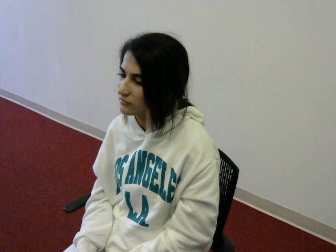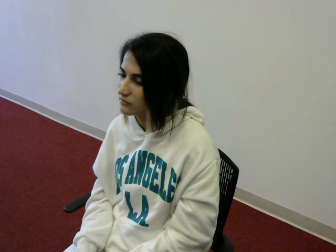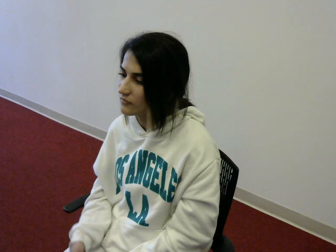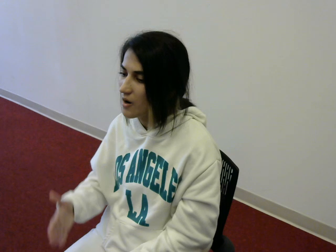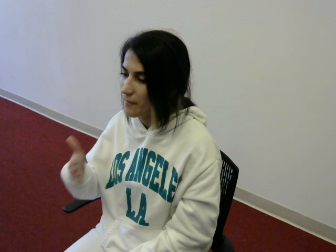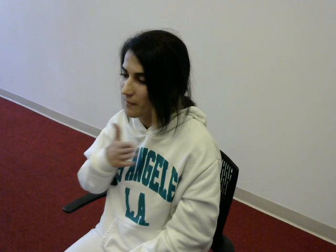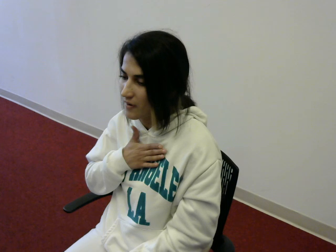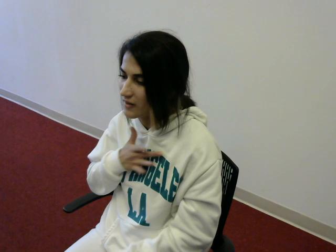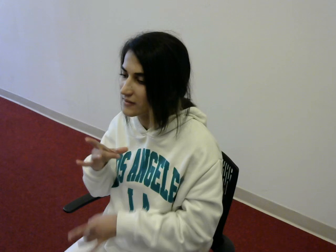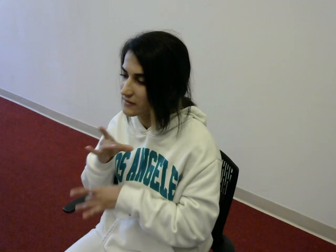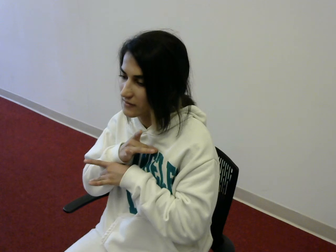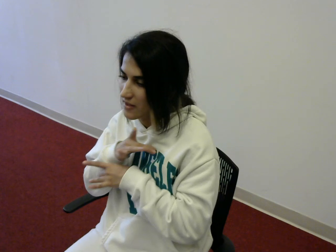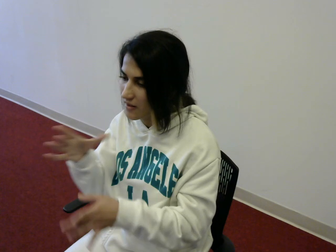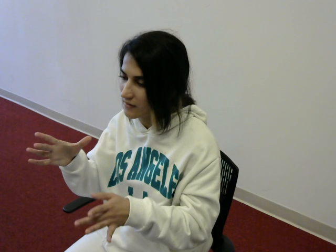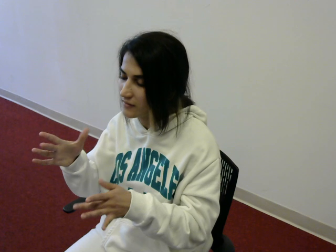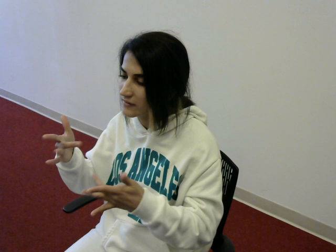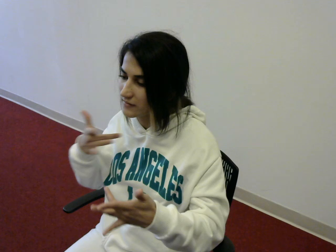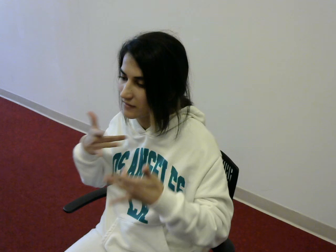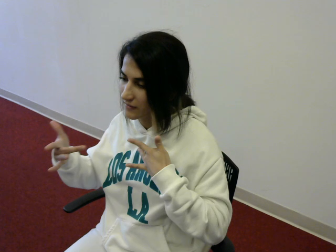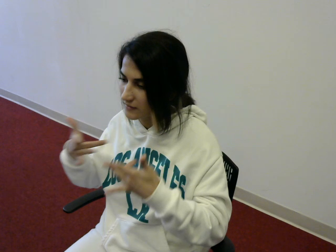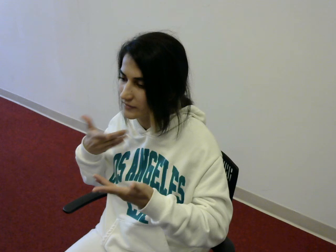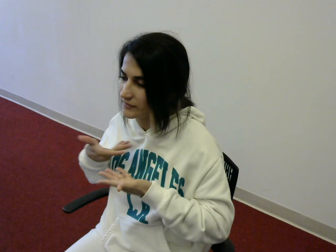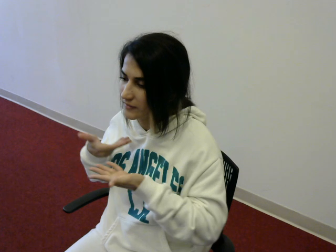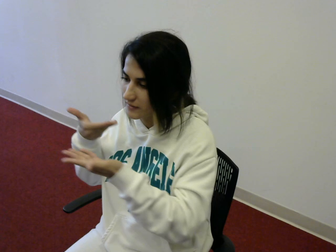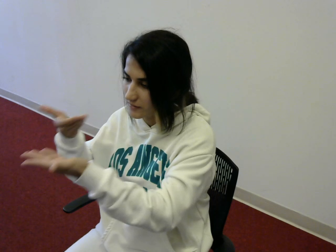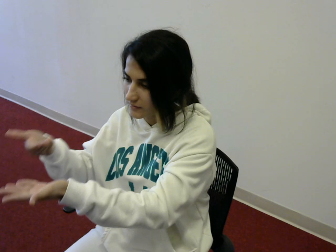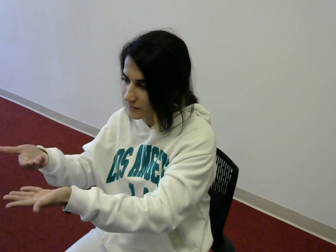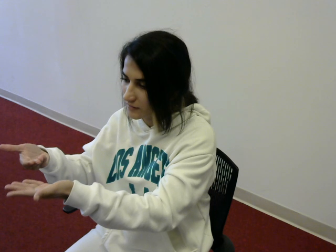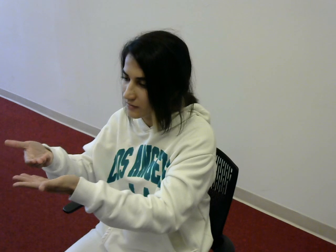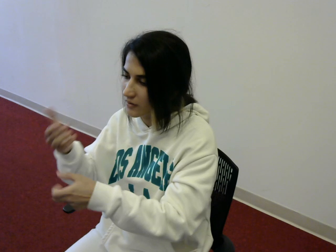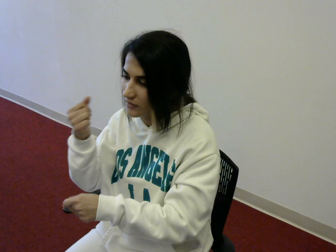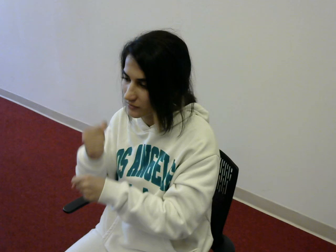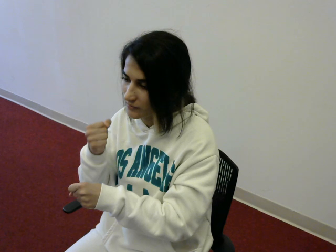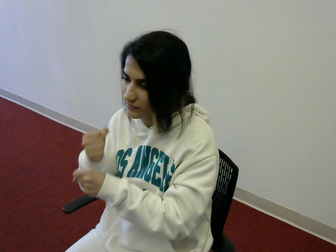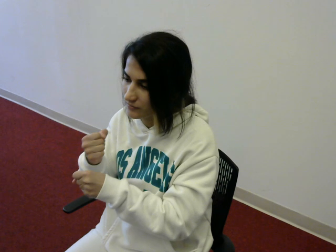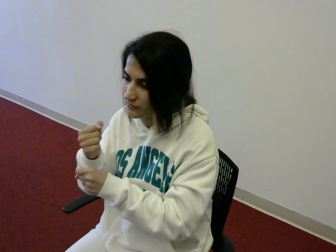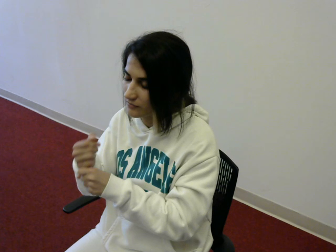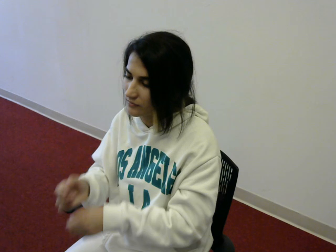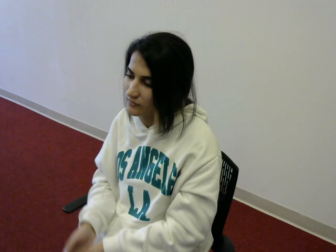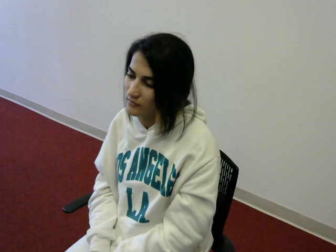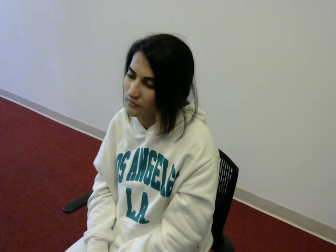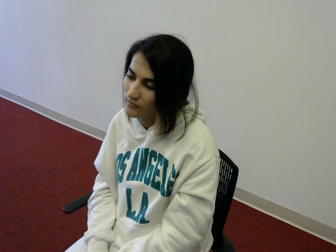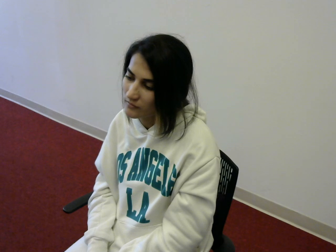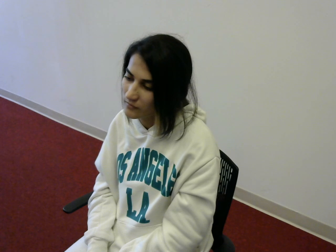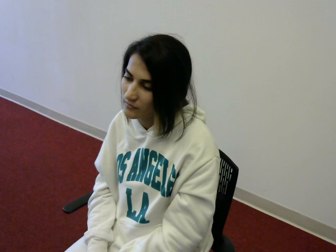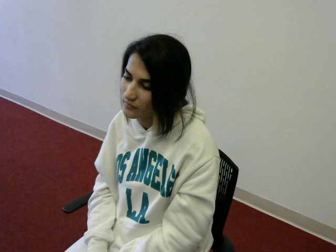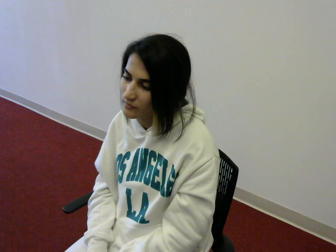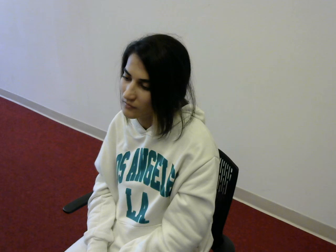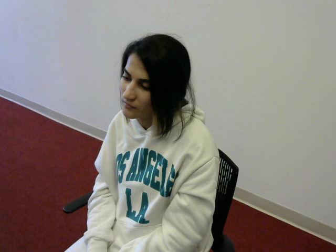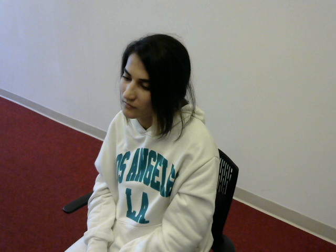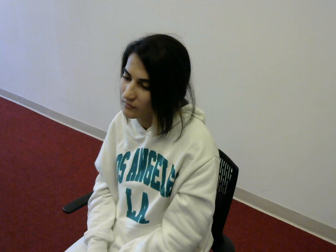Məni bayram tədbirinə dəvət ediblər